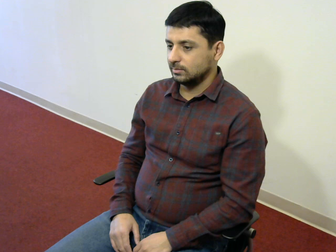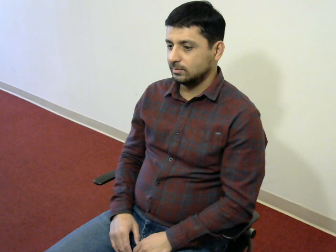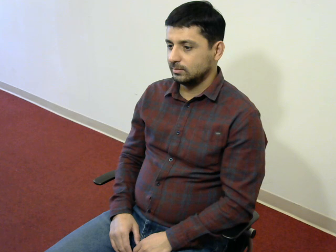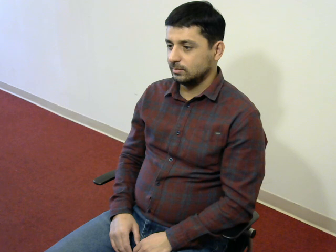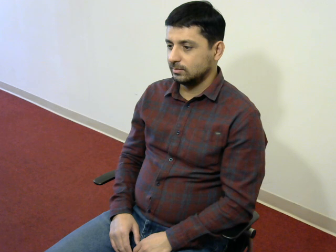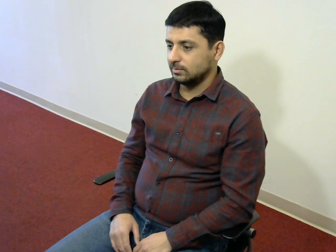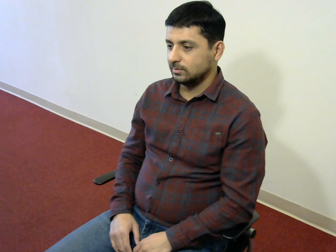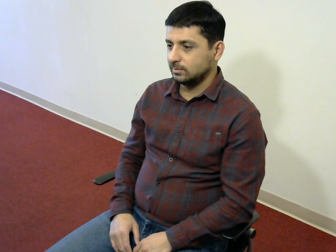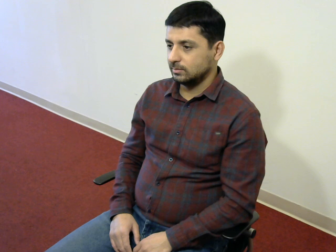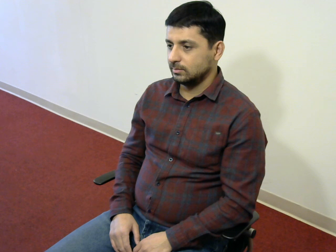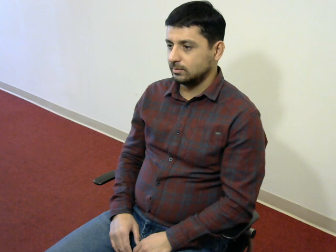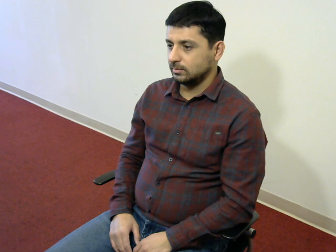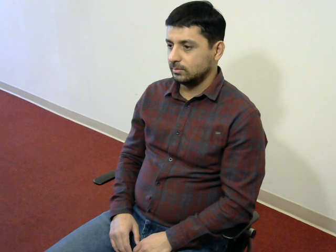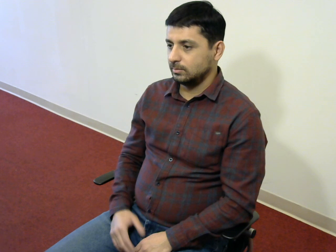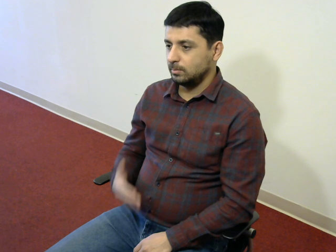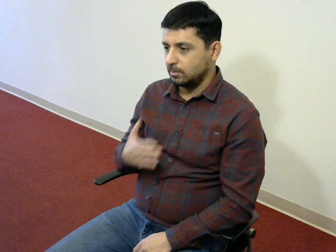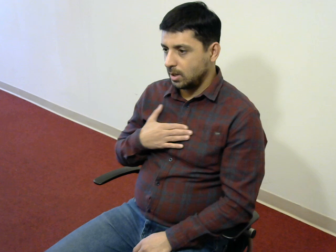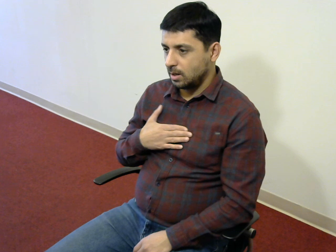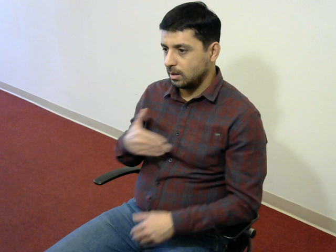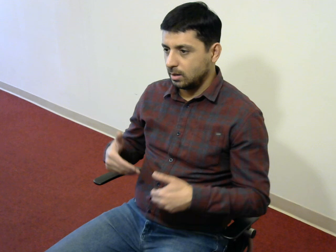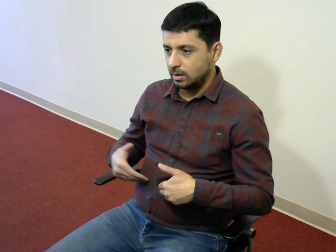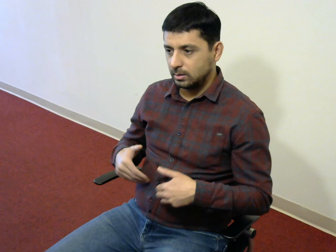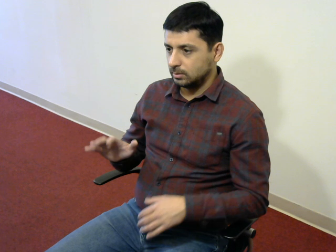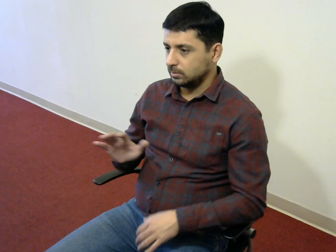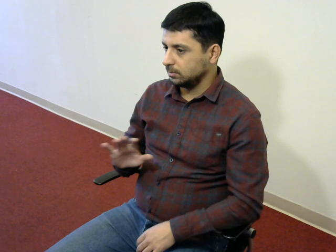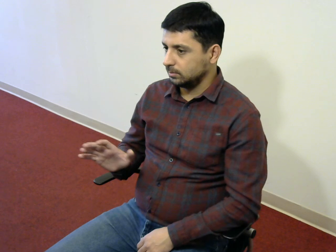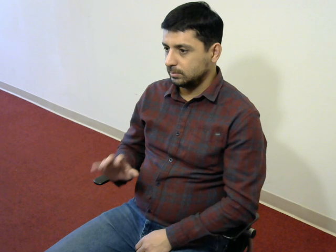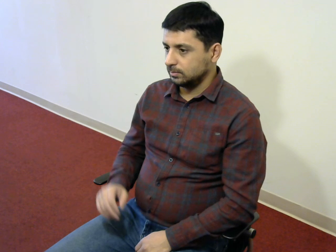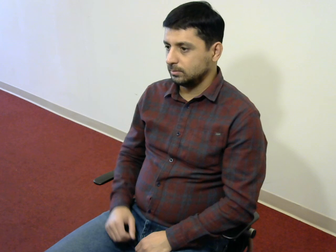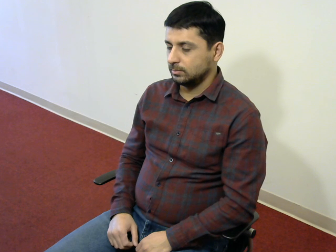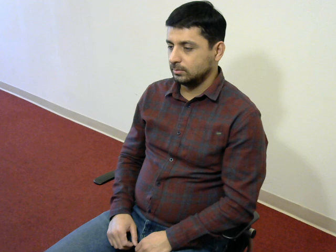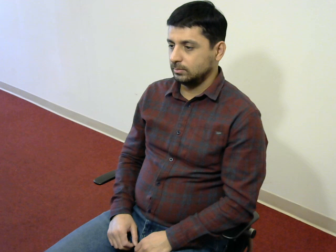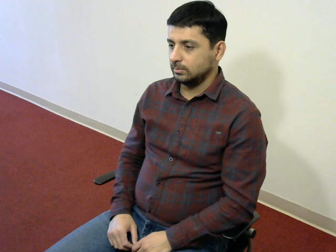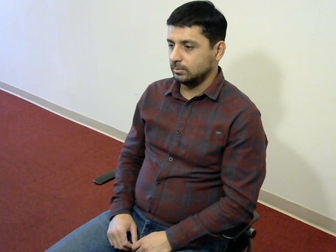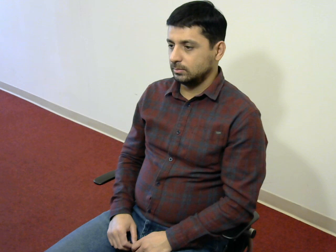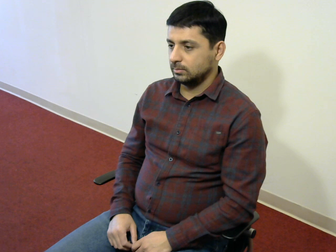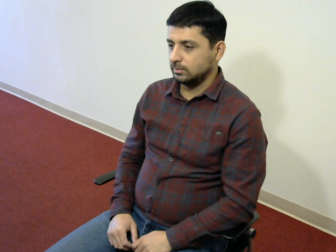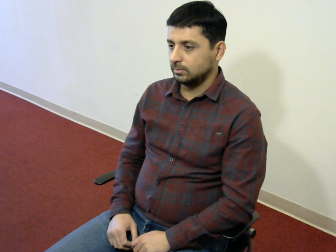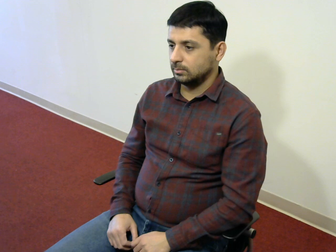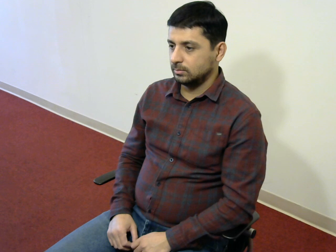Mən ac deyiləm